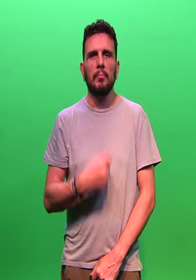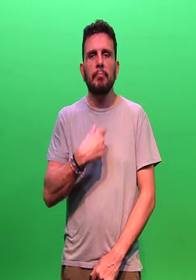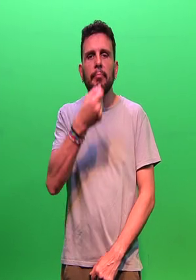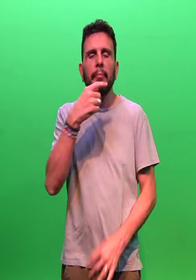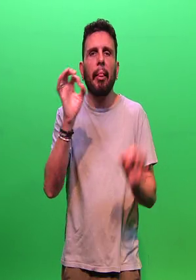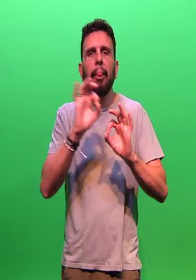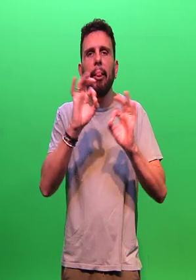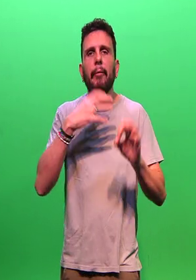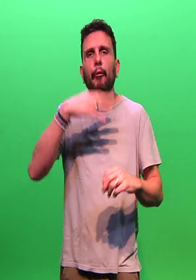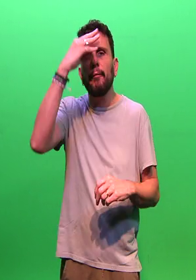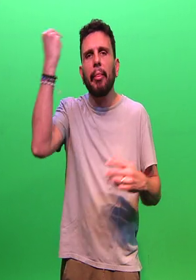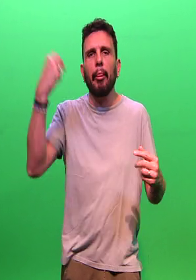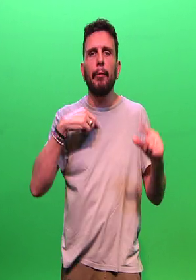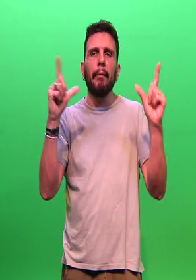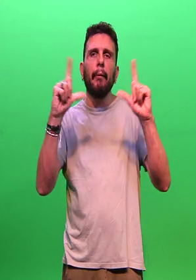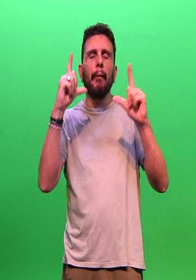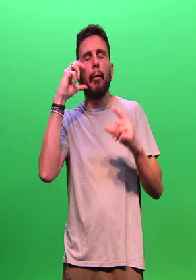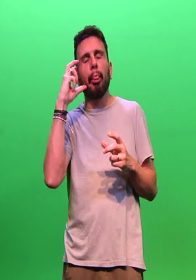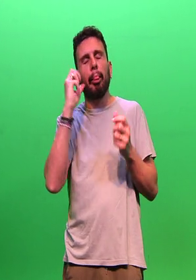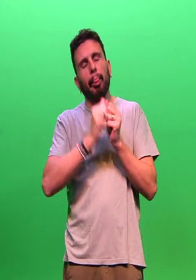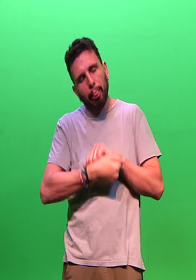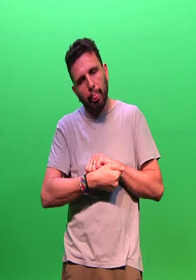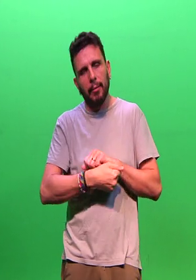No m'he pres cap pastilla, me n'he oblidat, estava mirant la televisió i m'he quedat adormit profundament.